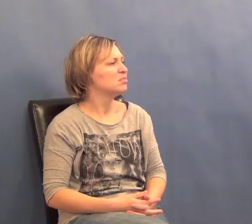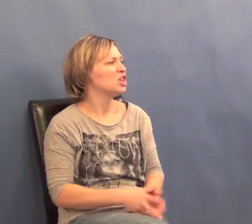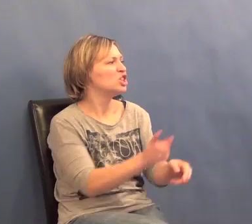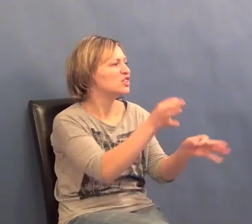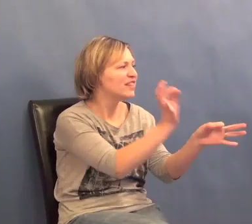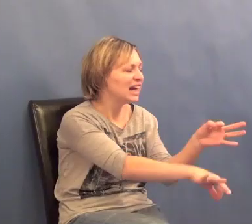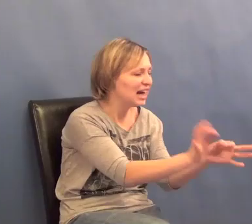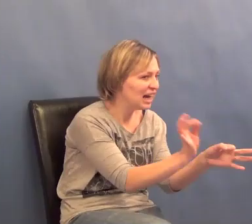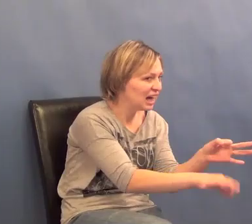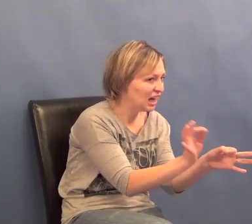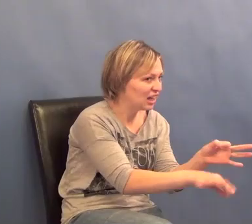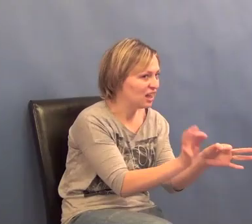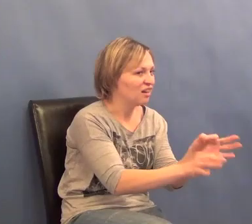To wino.